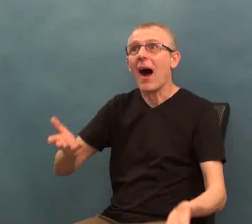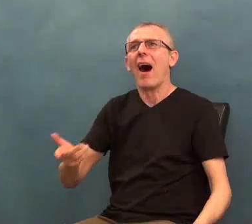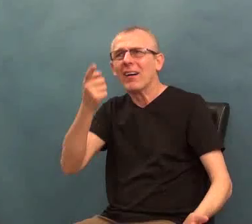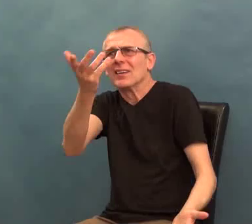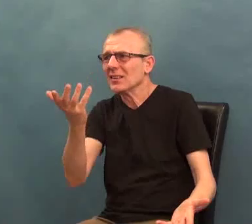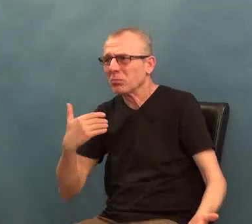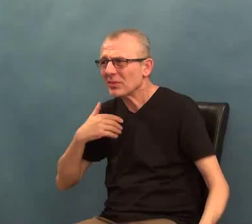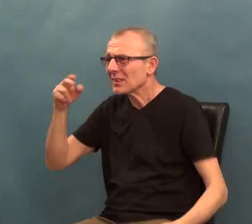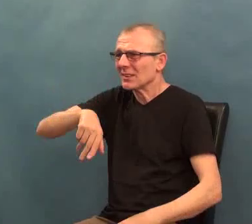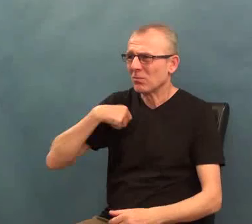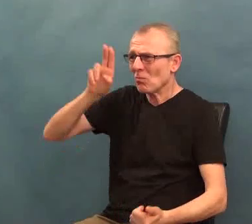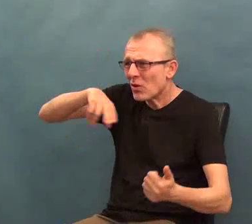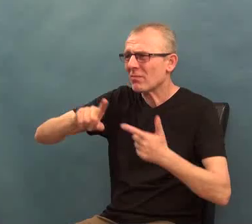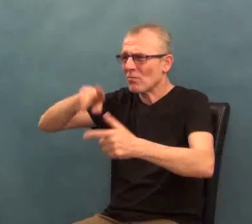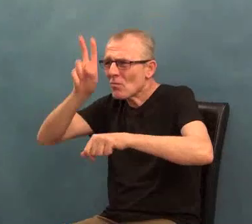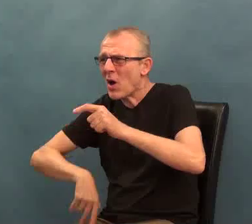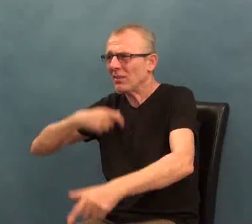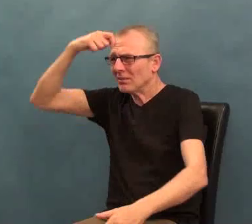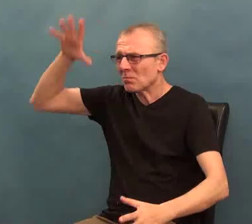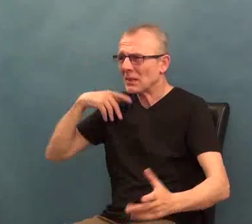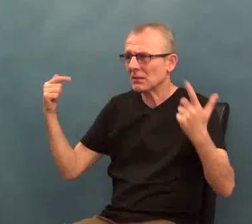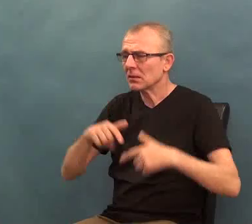Opowiadali mu, że wczoraj było tu pogotowie, policja, straż.